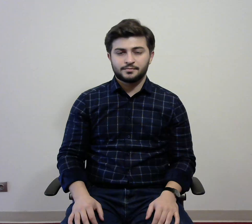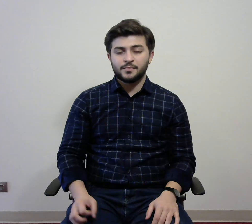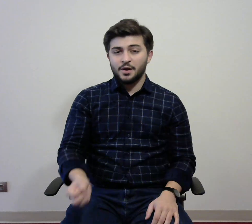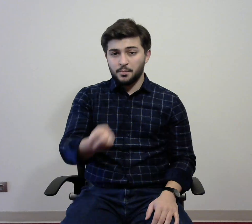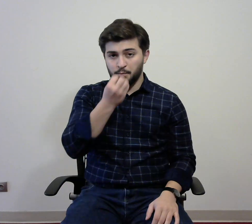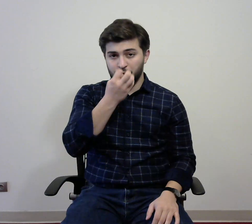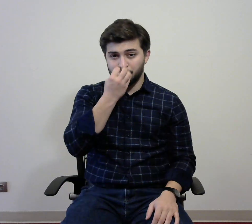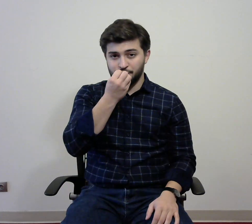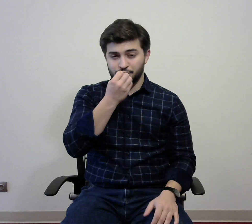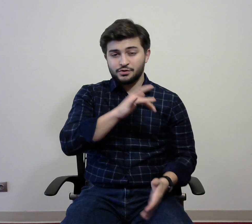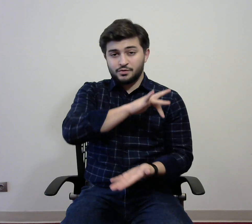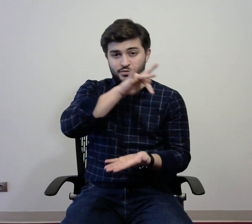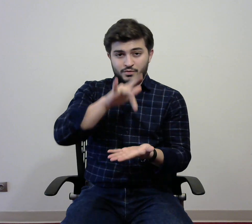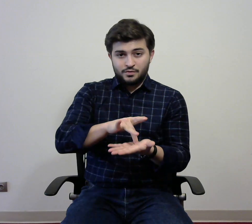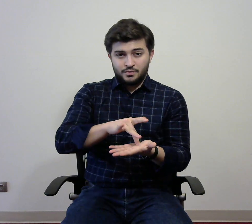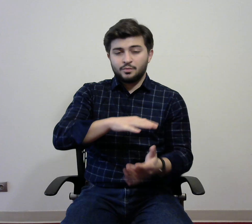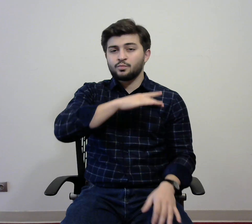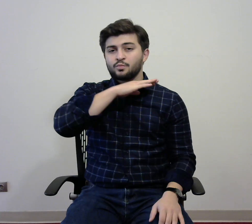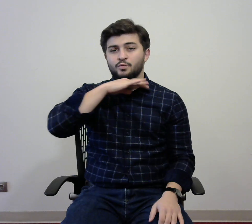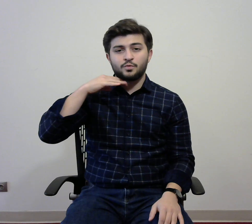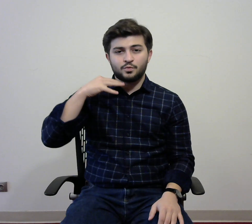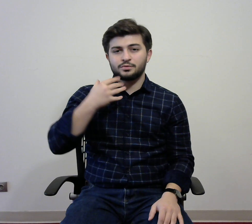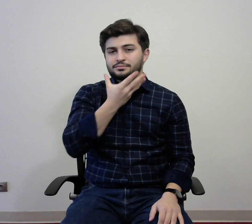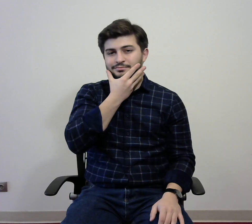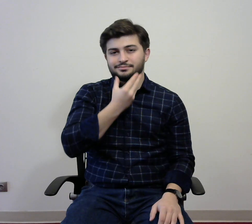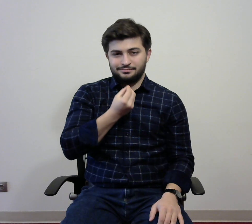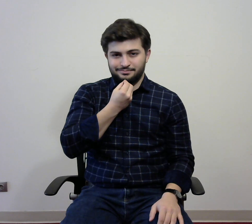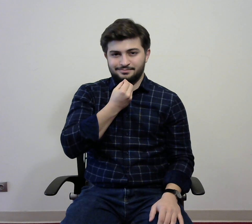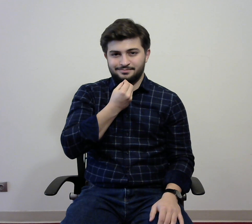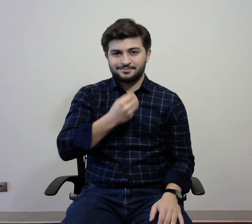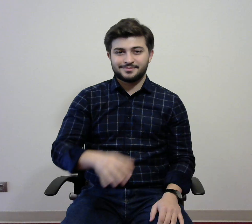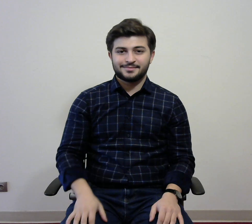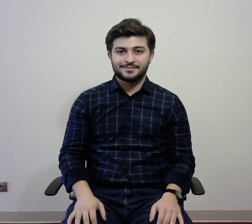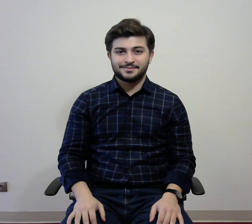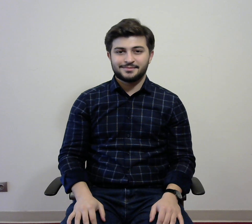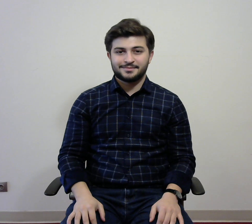Bakı şəhəri çox gözəldir